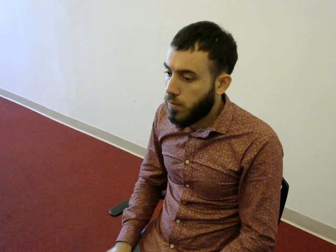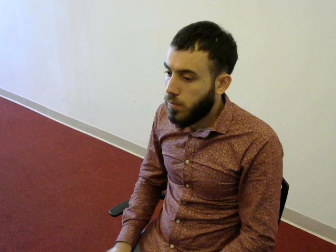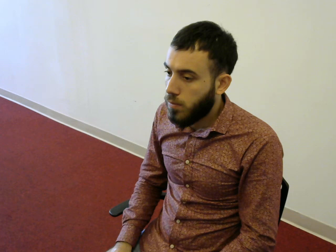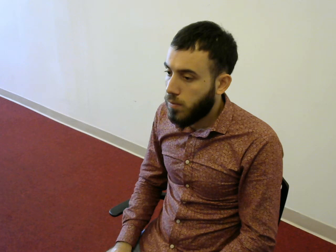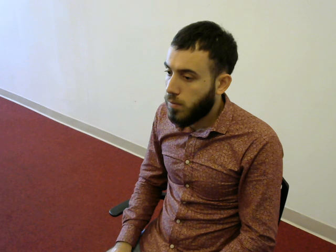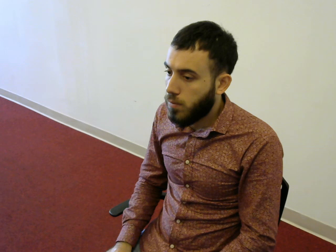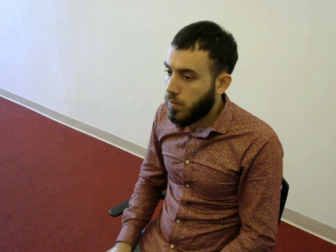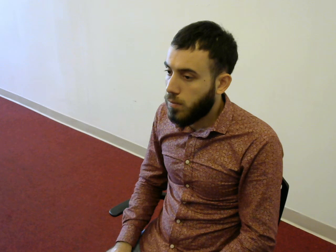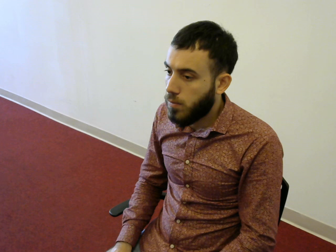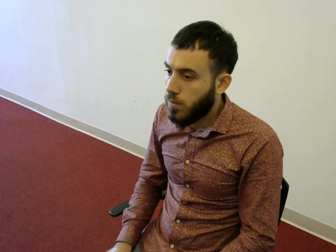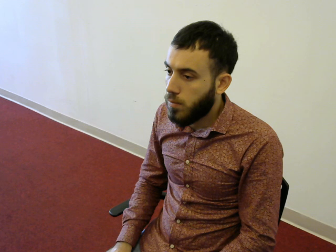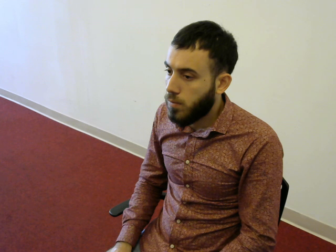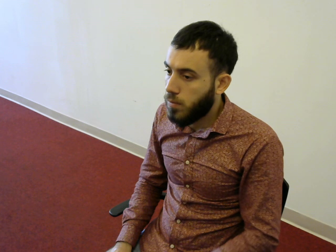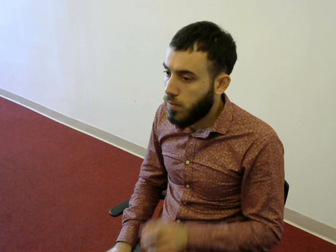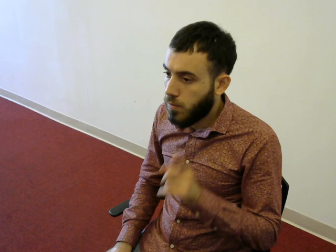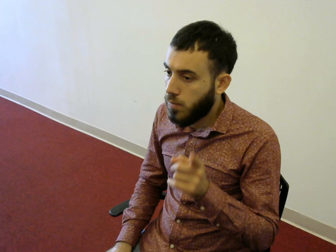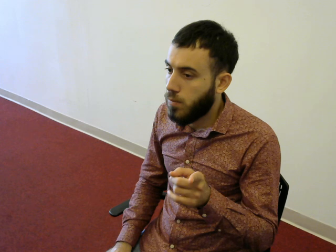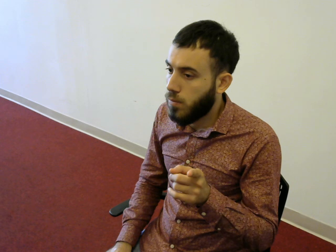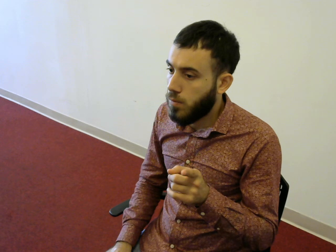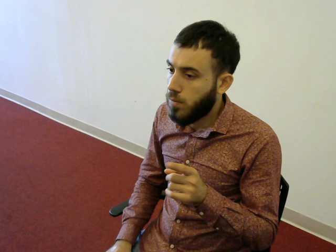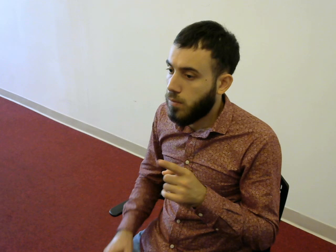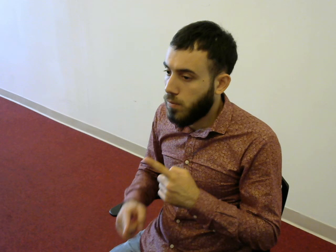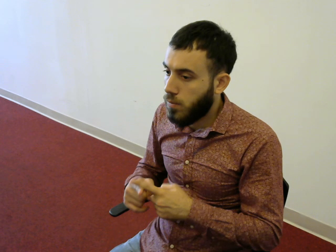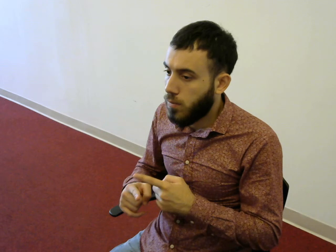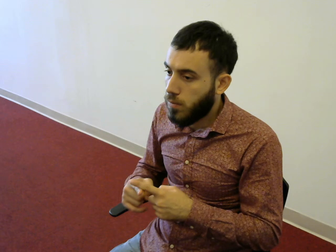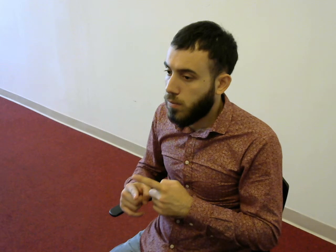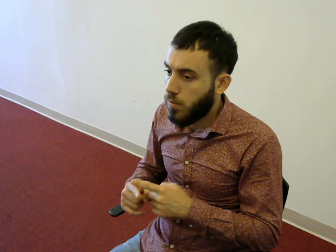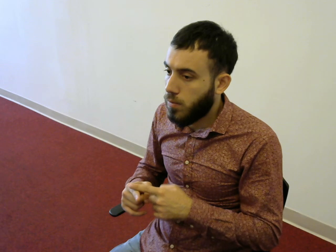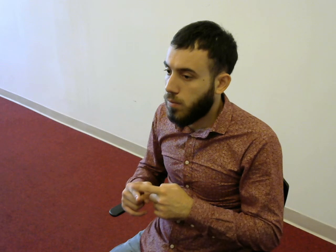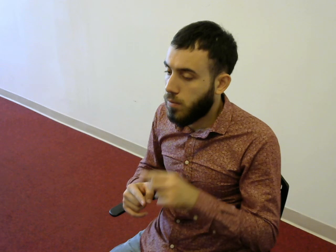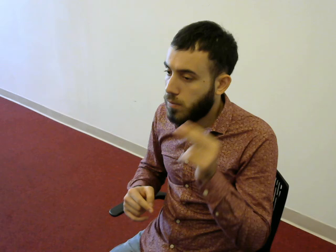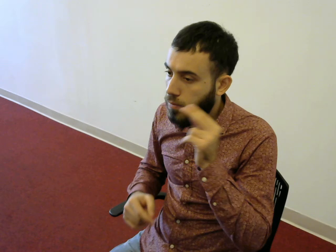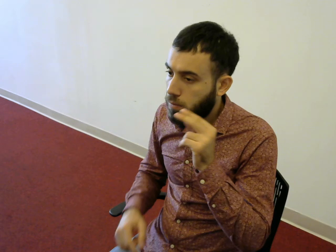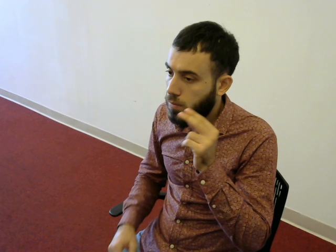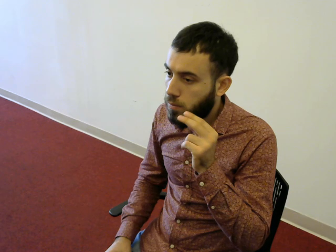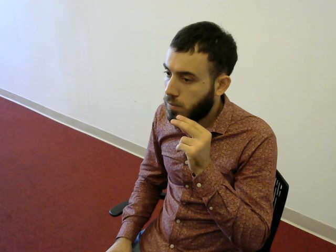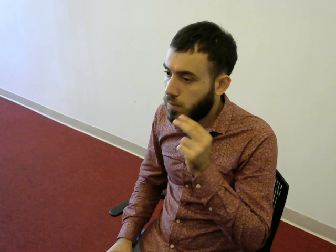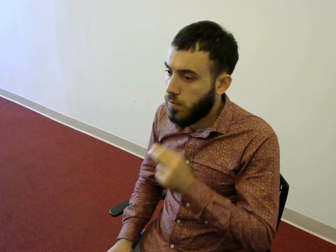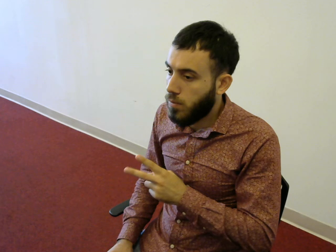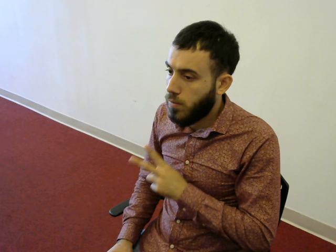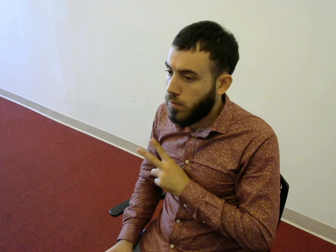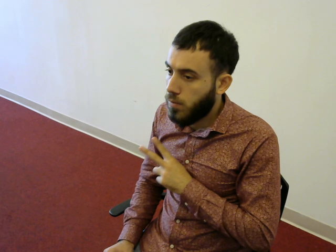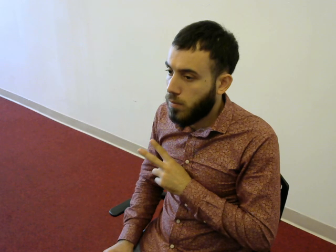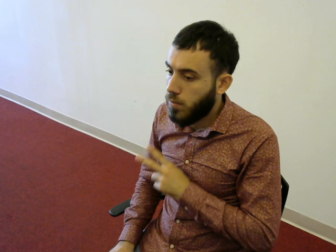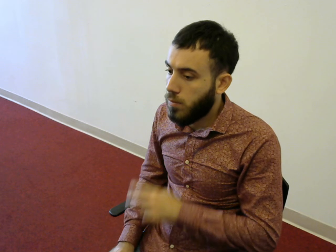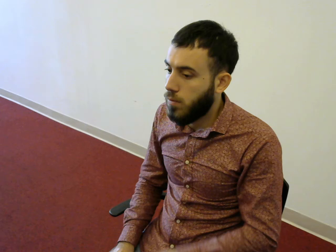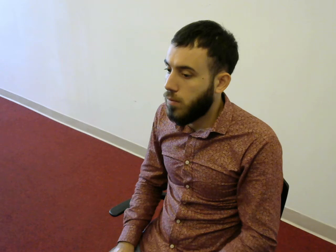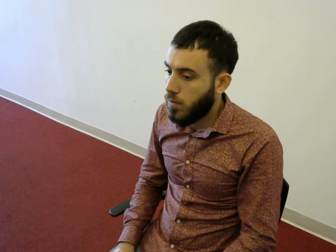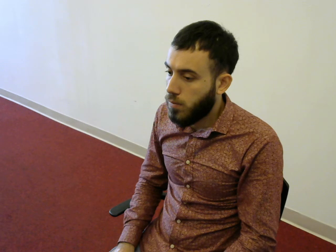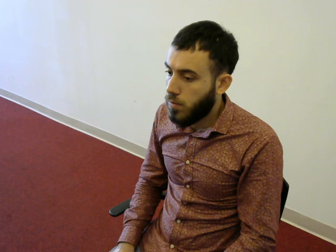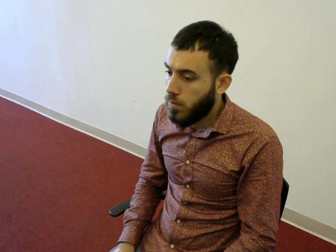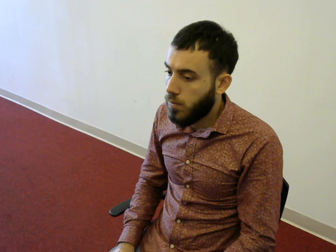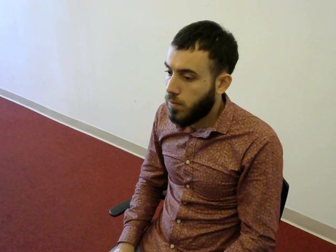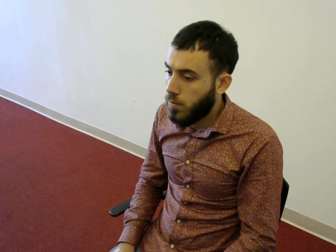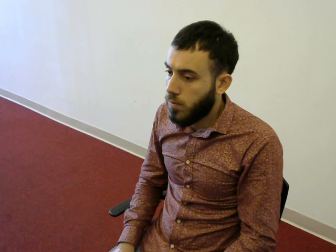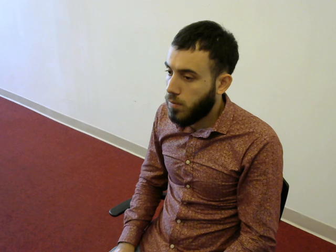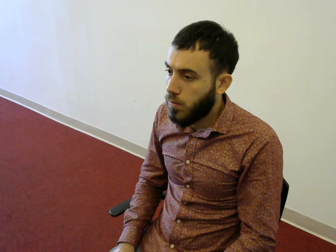O riyazi dərsləri sevir